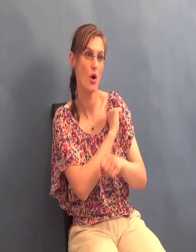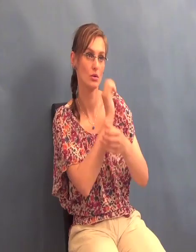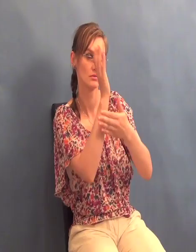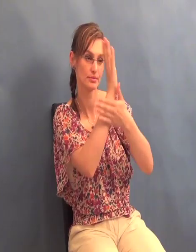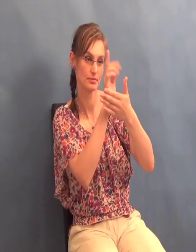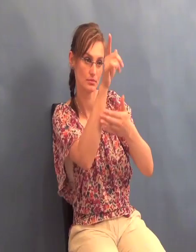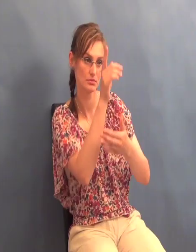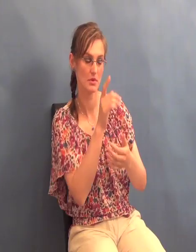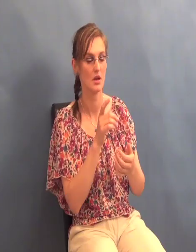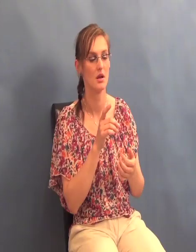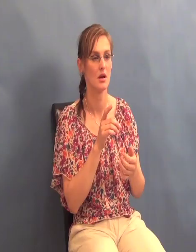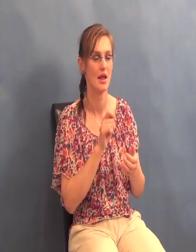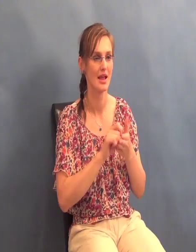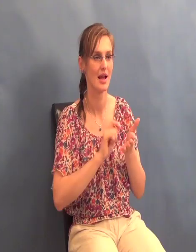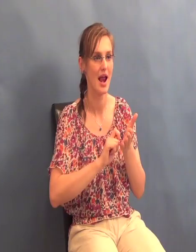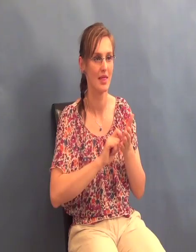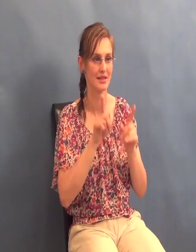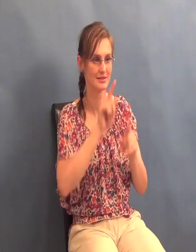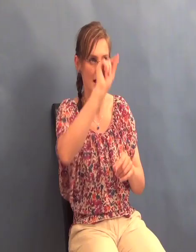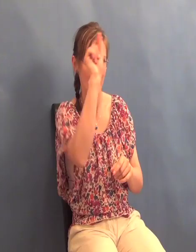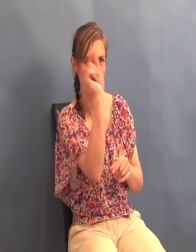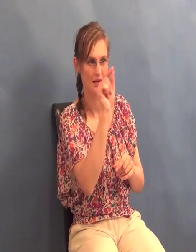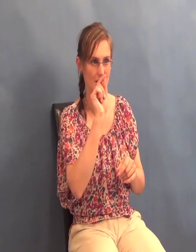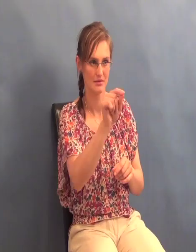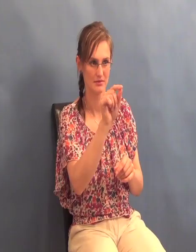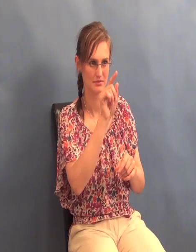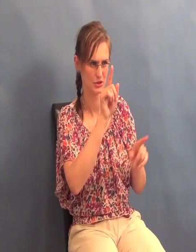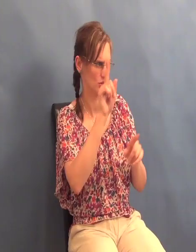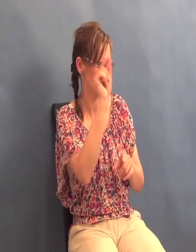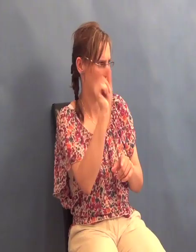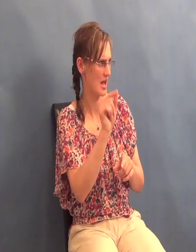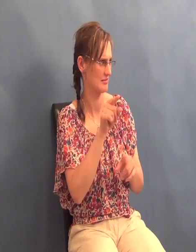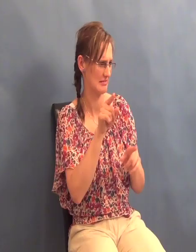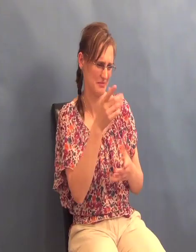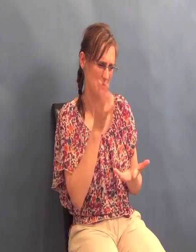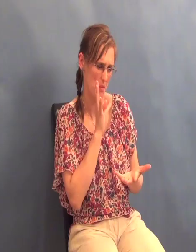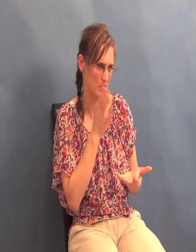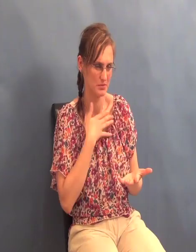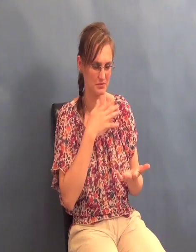Na oknach są narysowane kredą znaki zapytania... To znaki zapytania? Taki podobny kształt, tak mi się wydaje.